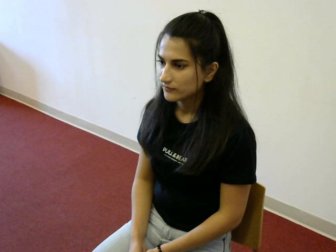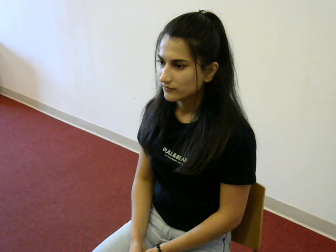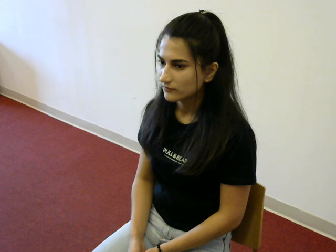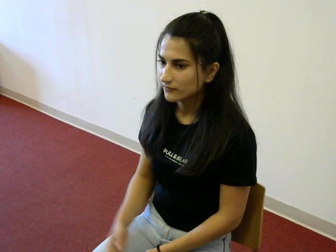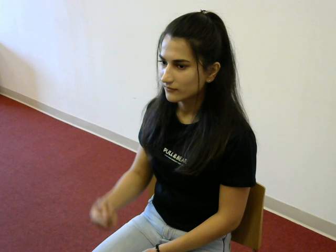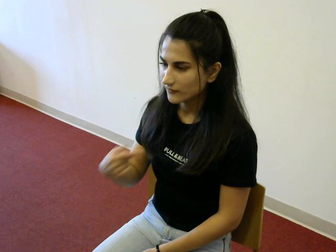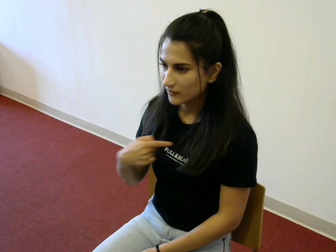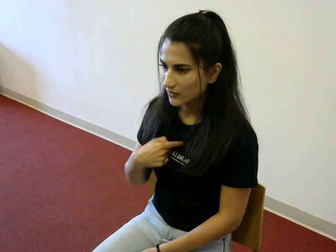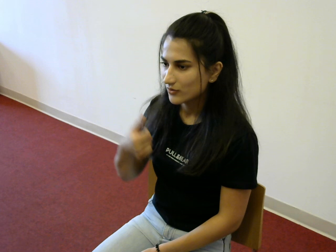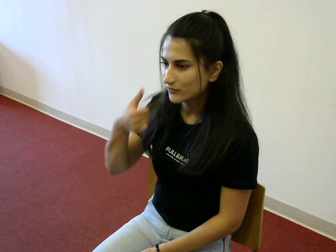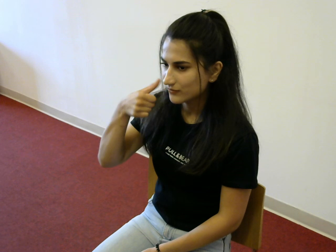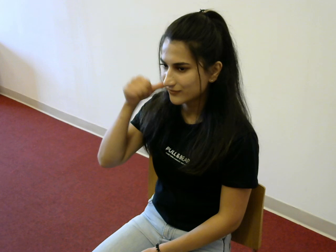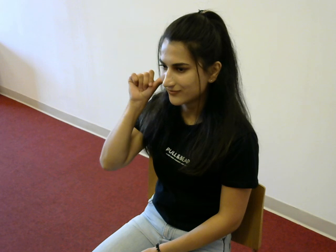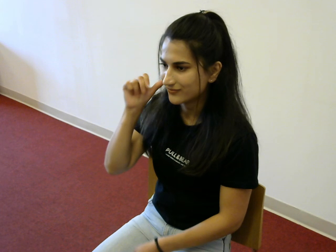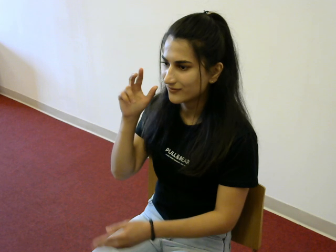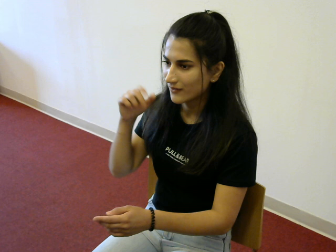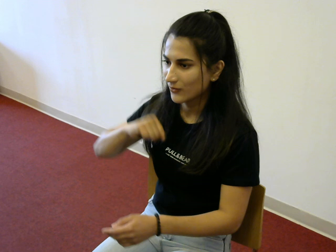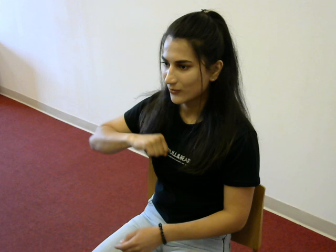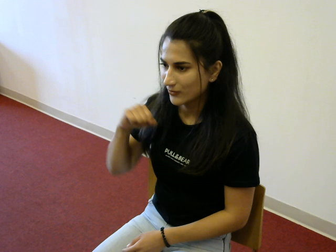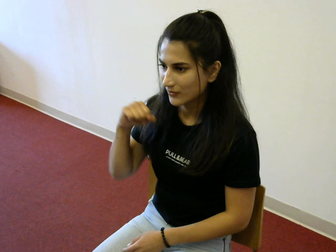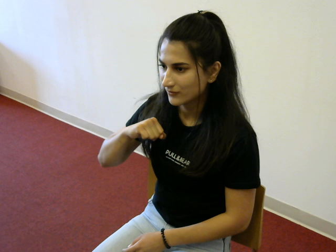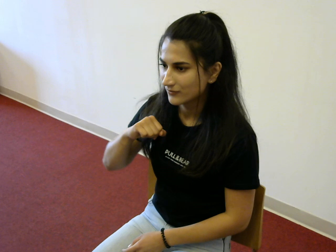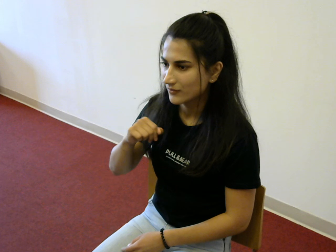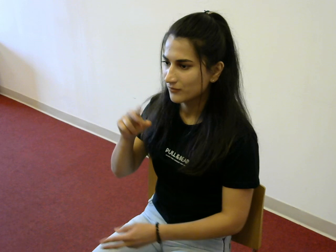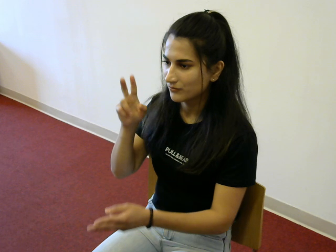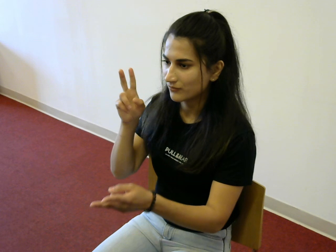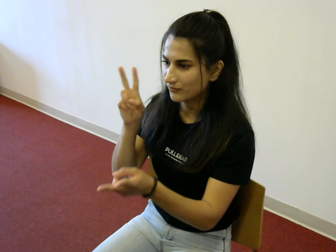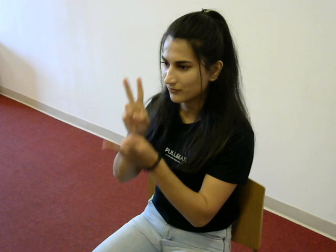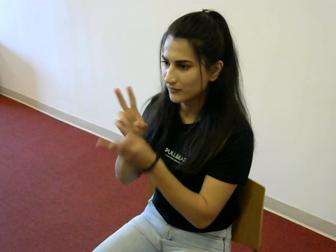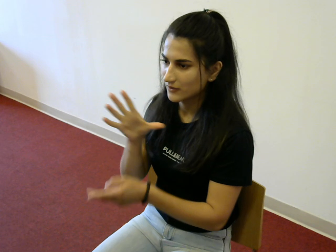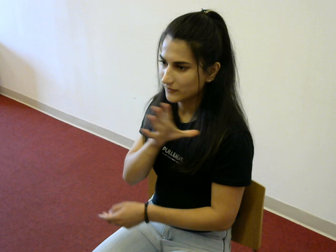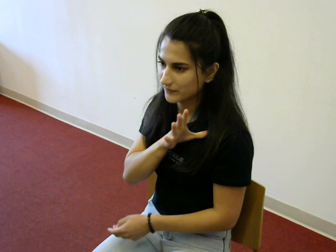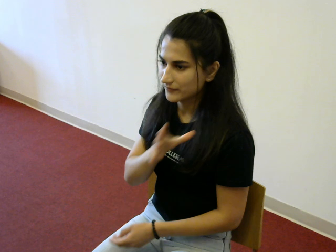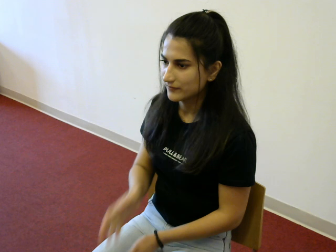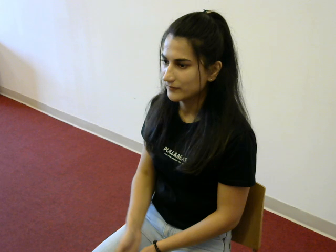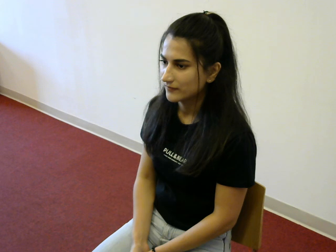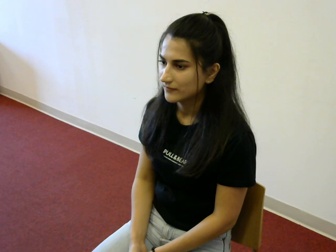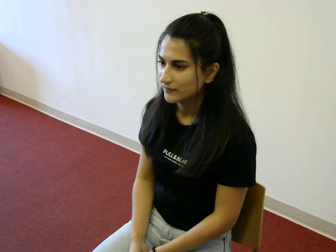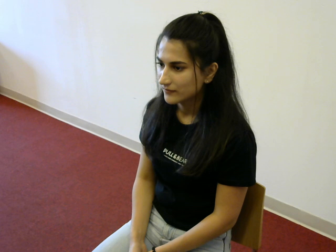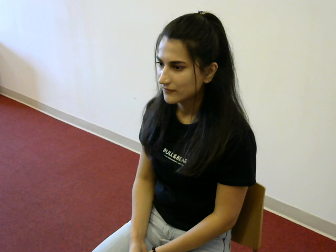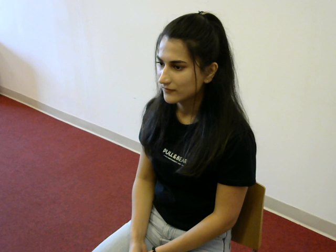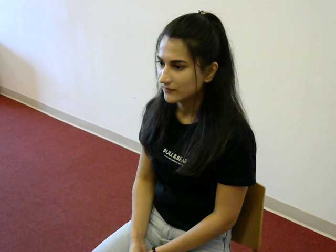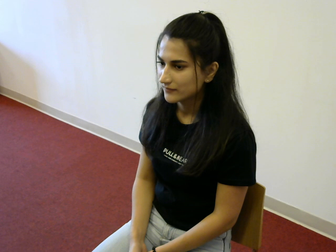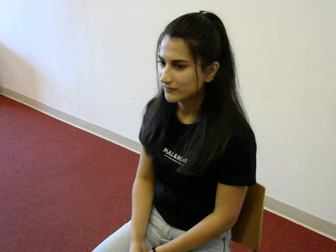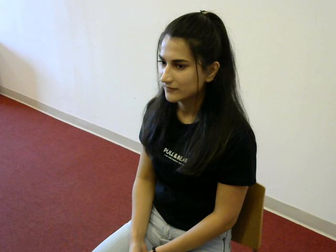Mən dünən dostlarımla görüşmüşdüm